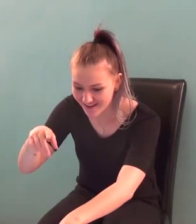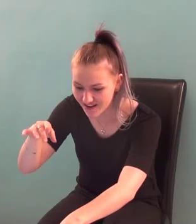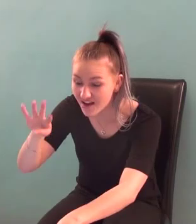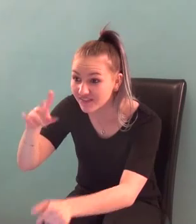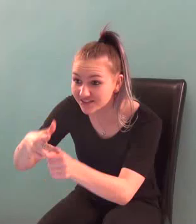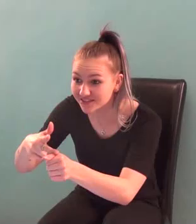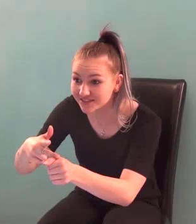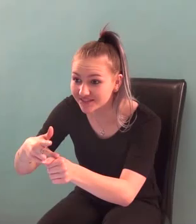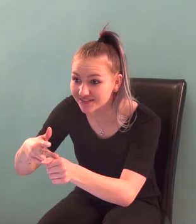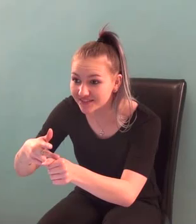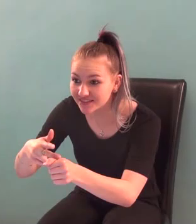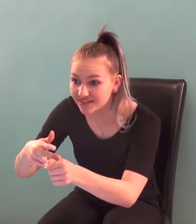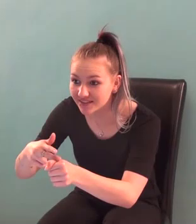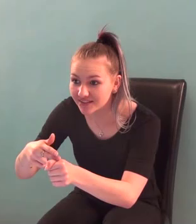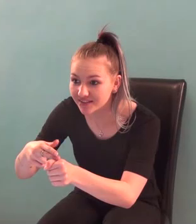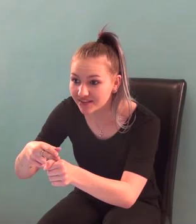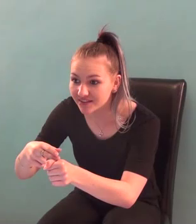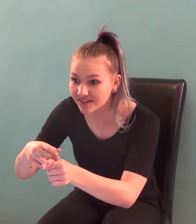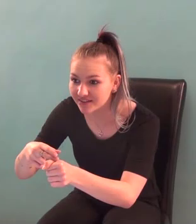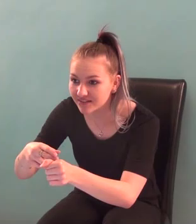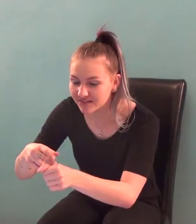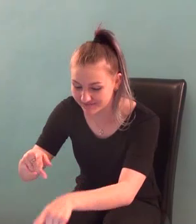O czwartej trzydzieści?